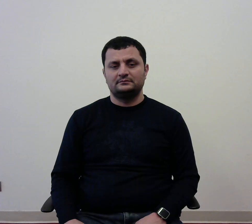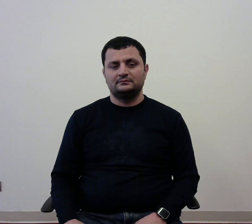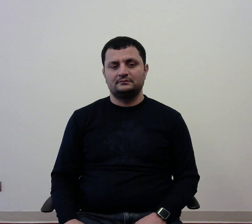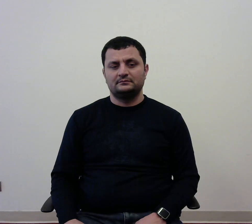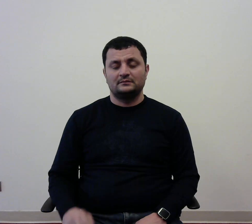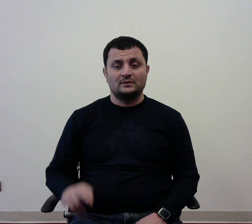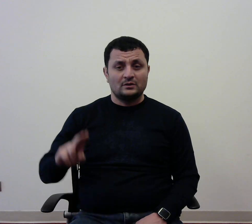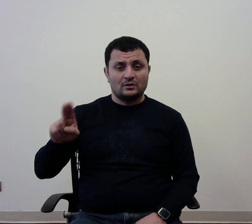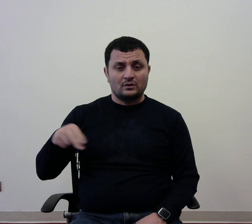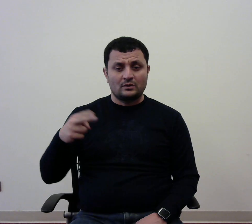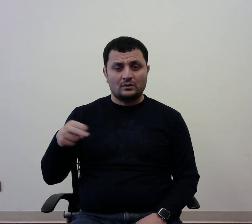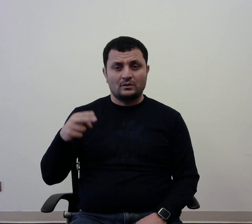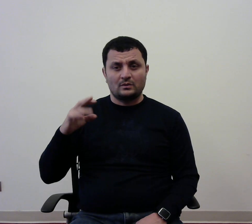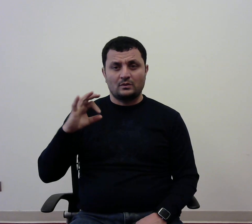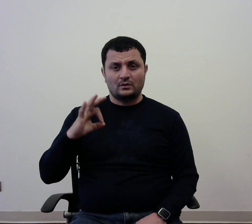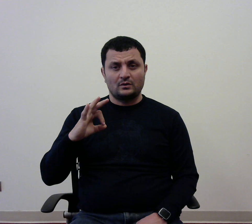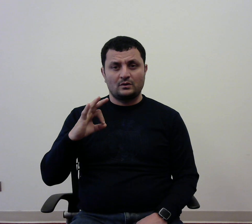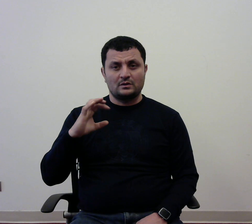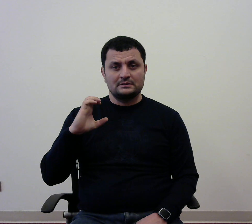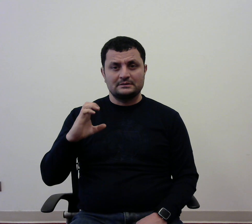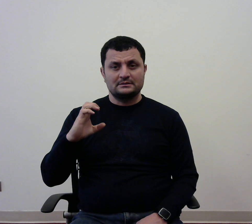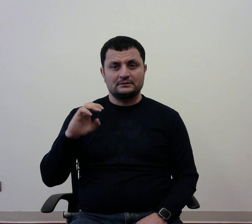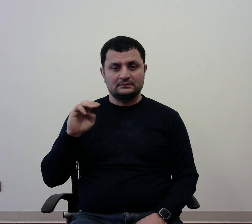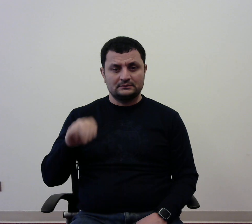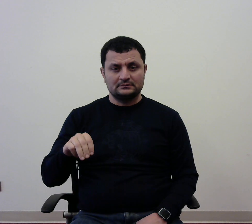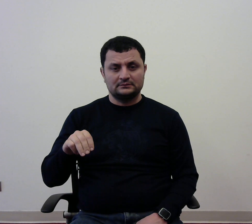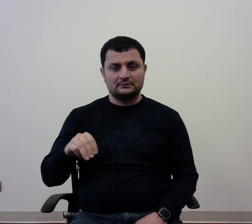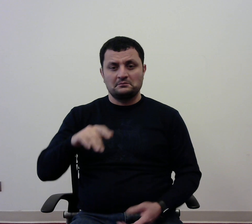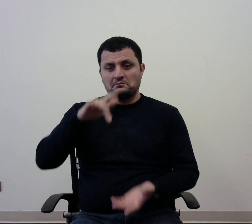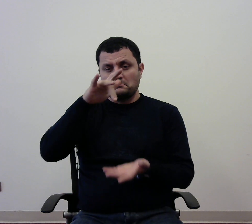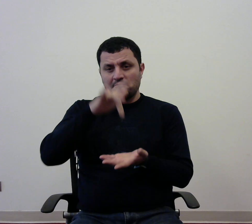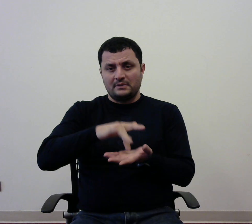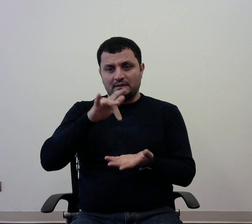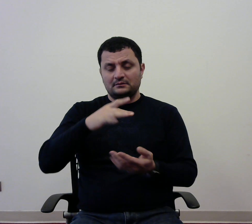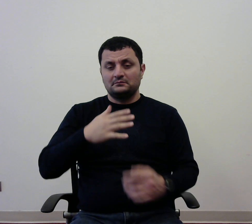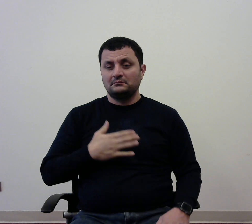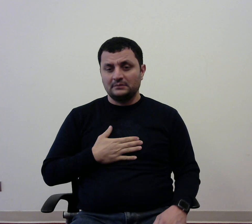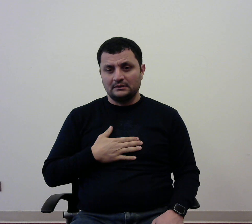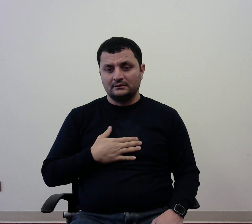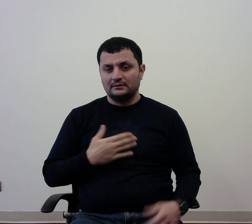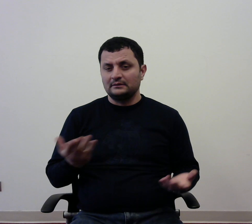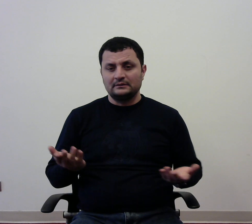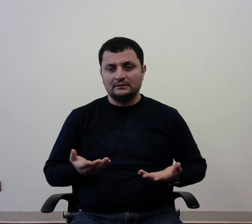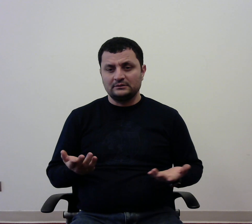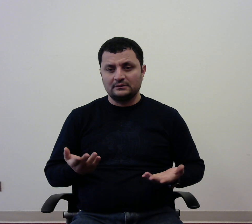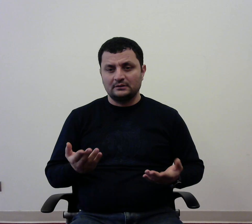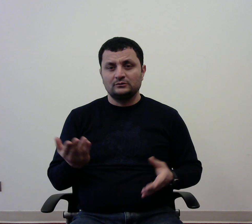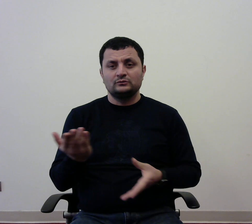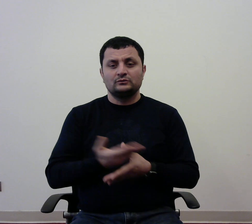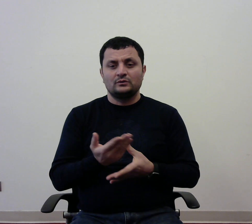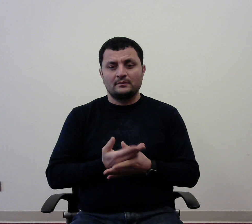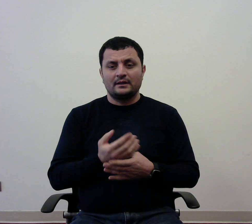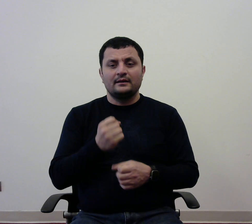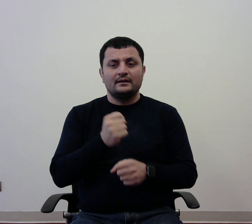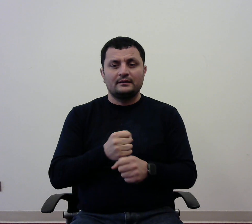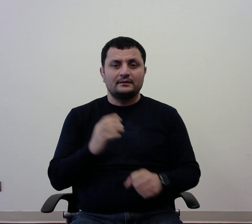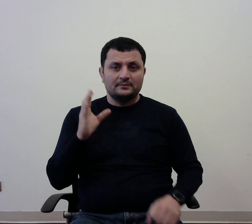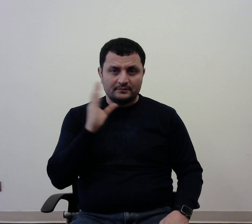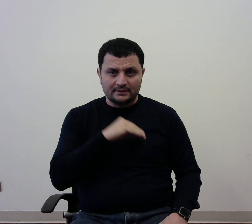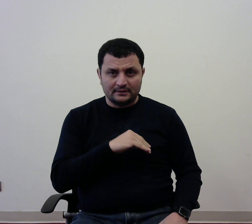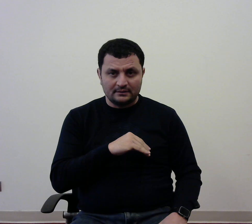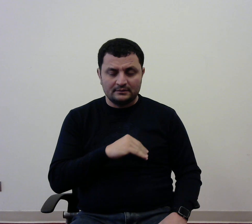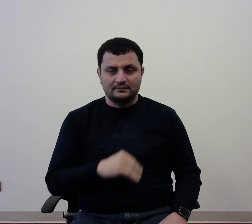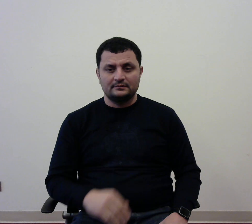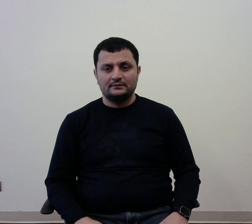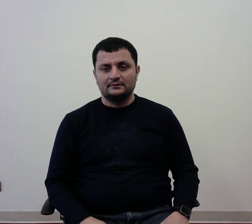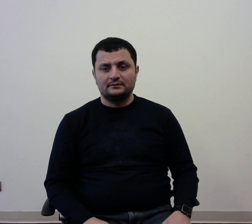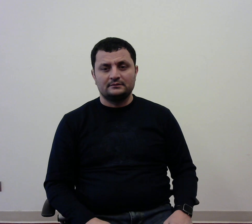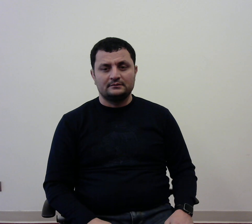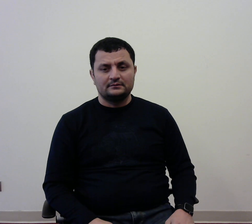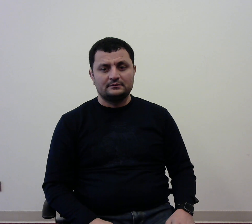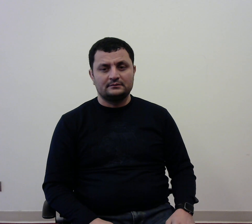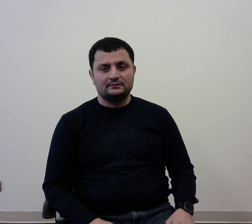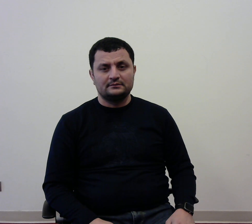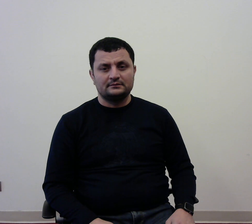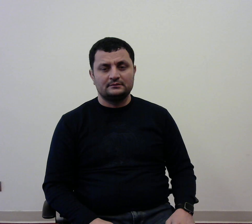DOST Mərkəzləri mənə necə kömək edə bilər?